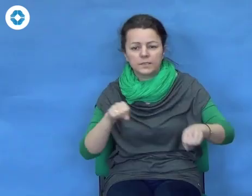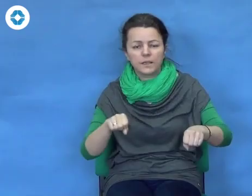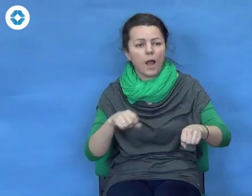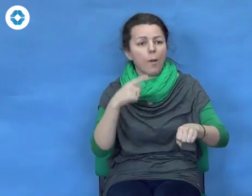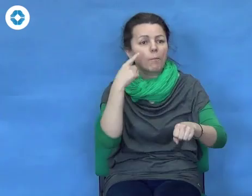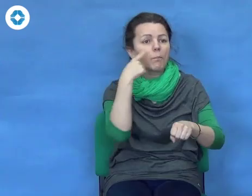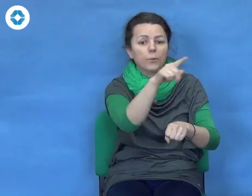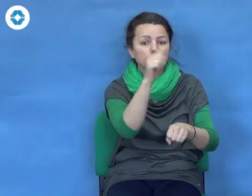Zauważył naprzeciwko dziewczynę.